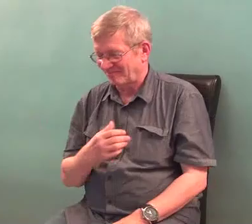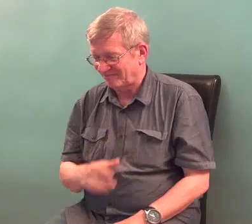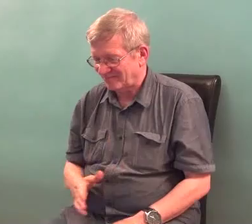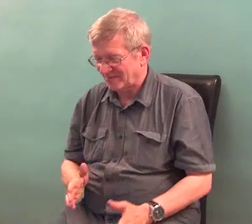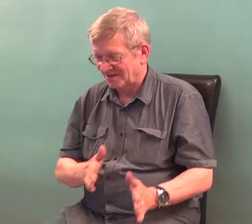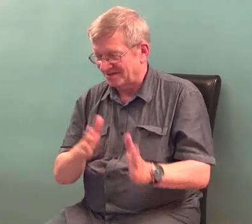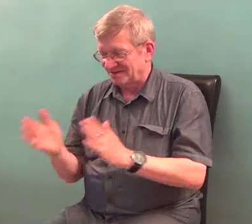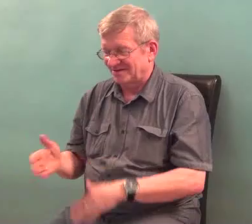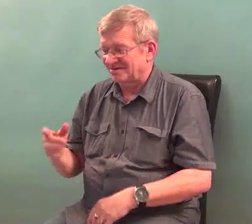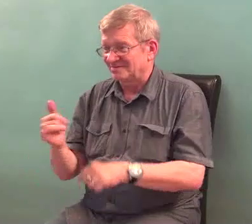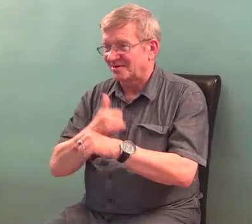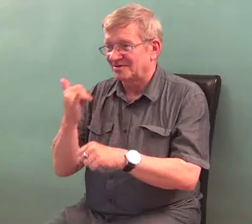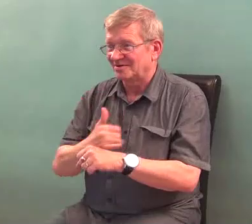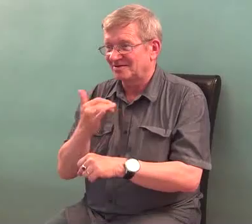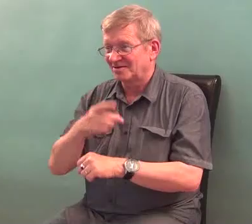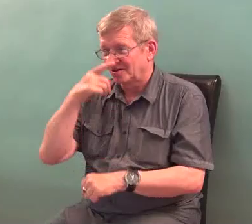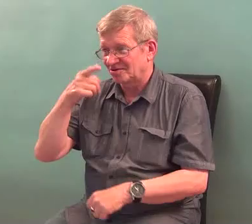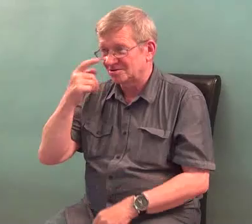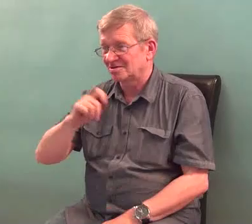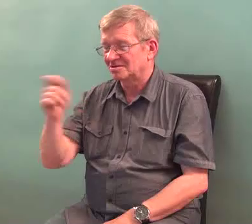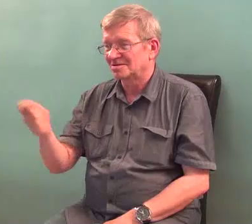Następny - piątek - wyjeżdżam do Olsztyna.